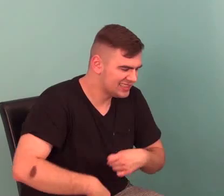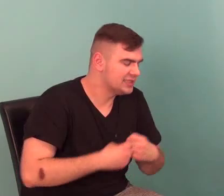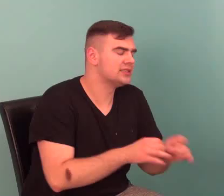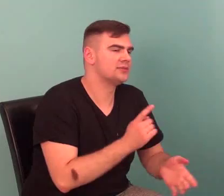Udało się.